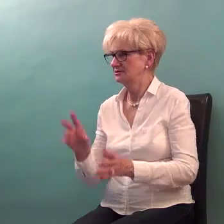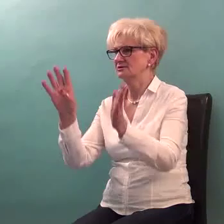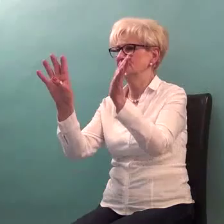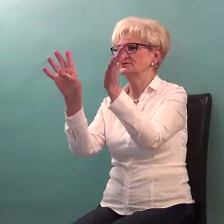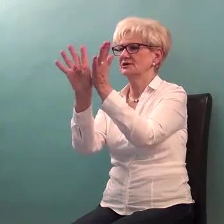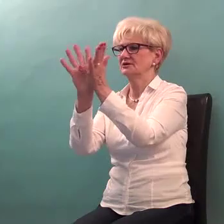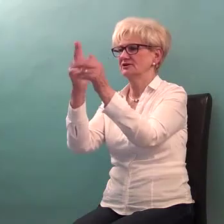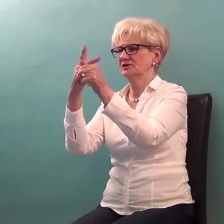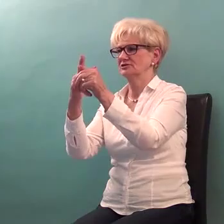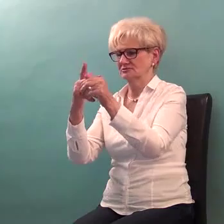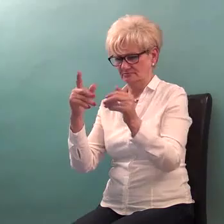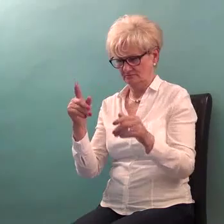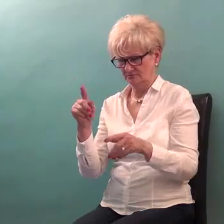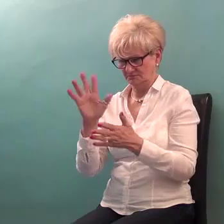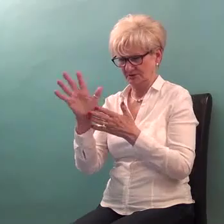Dziewiętnasta trzydzieści, piętnastego.